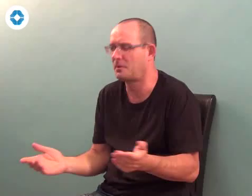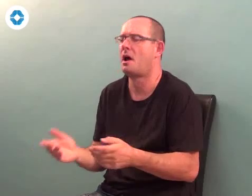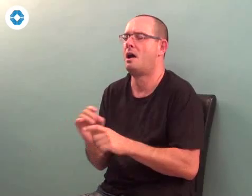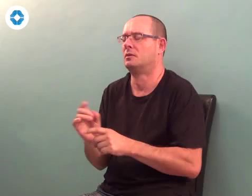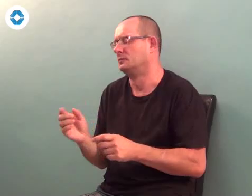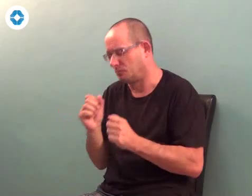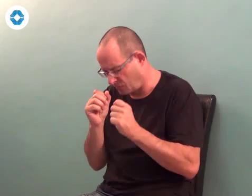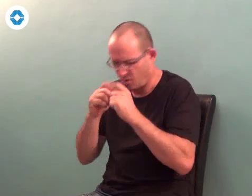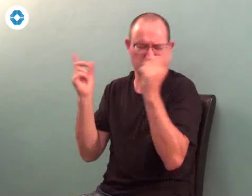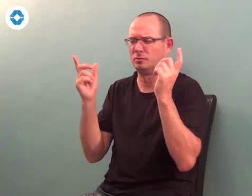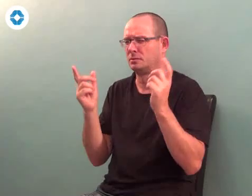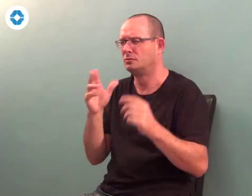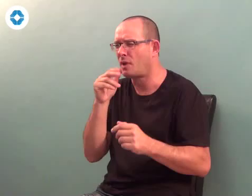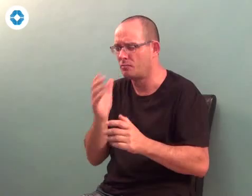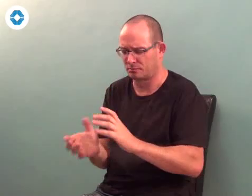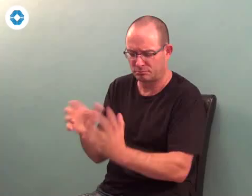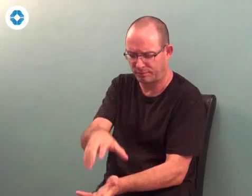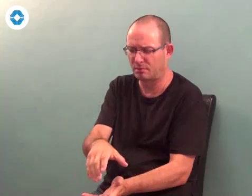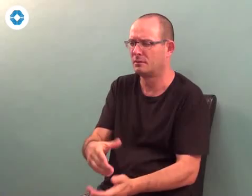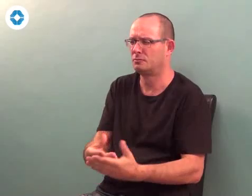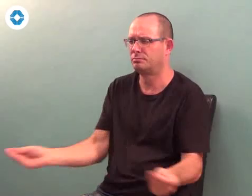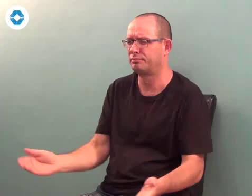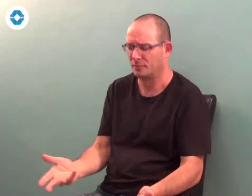Ktoś się budzi, przewraca słój do góry dnem i widzi, że żaba zniknęła.